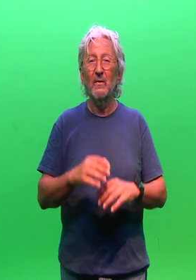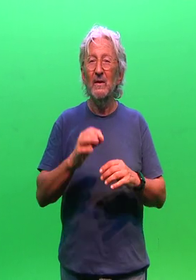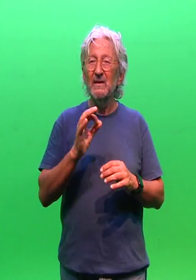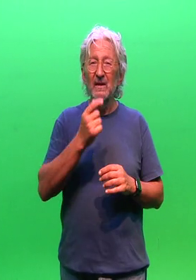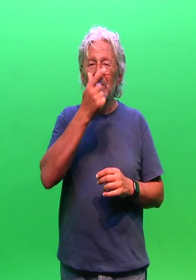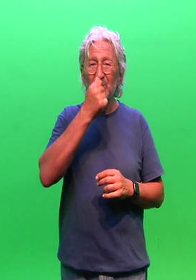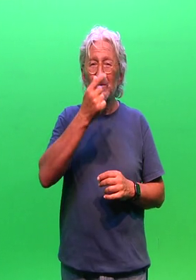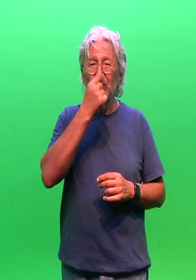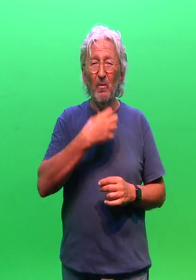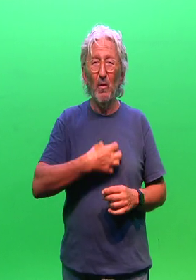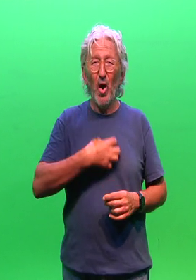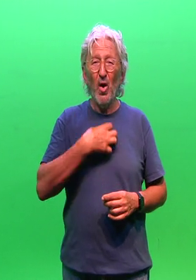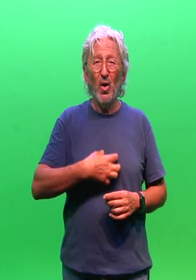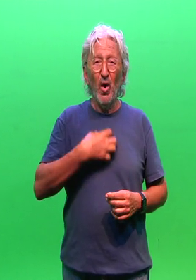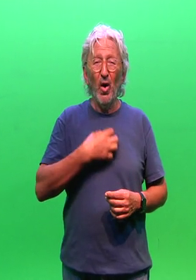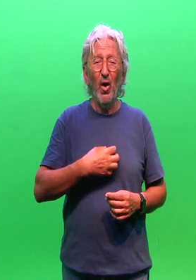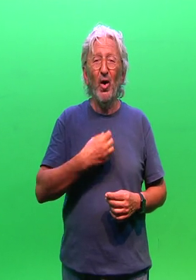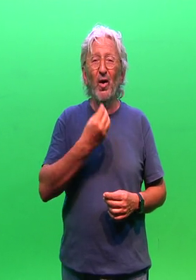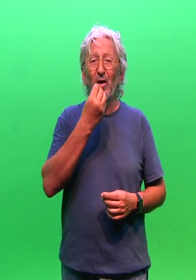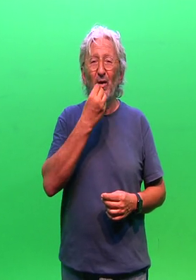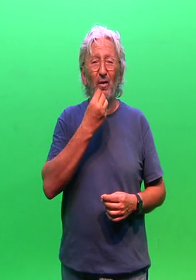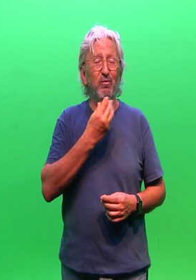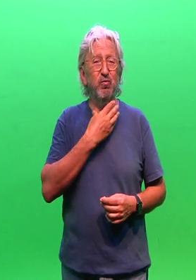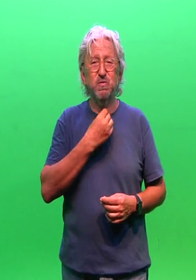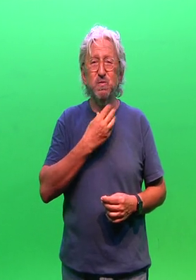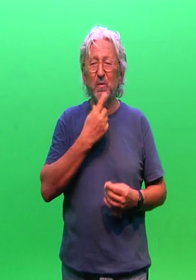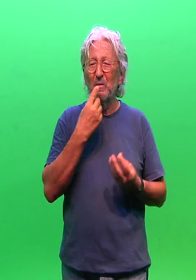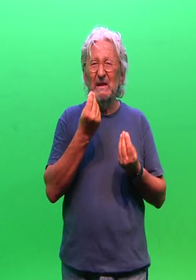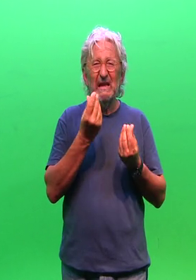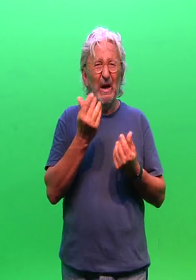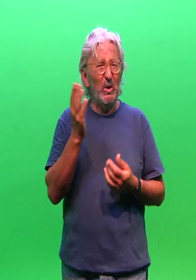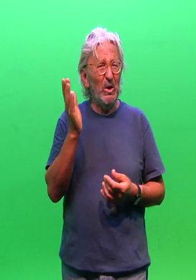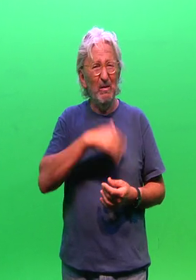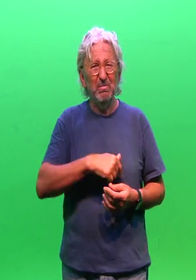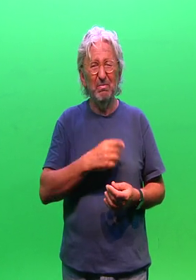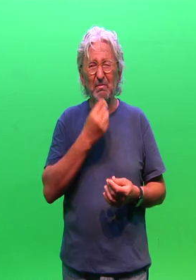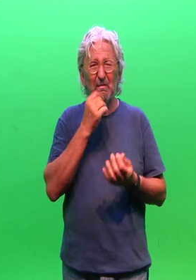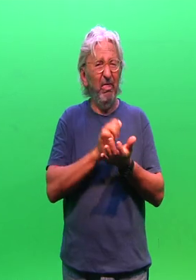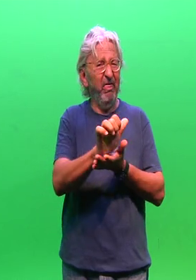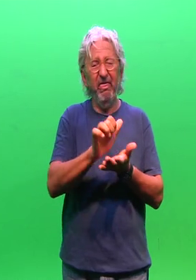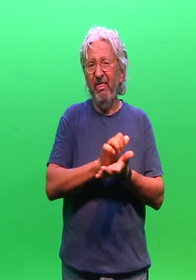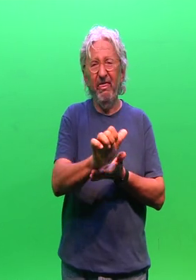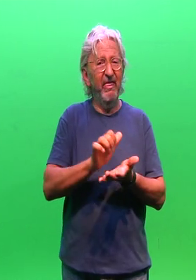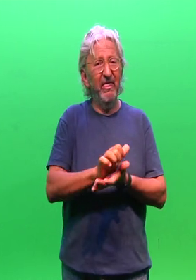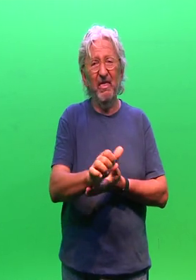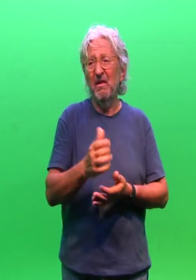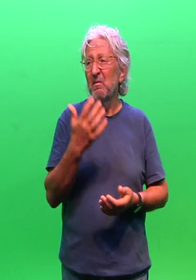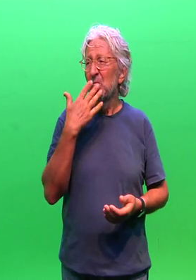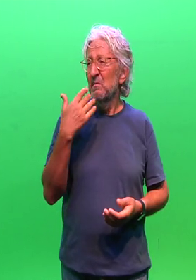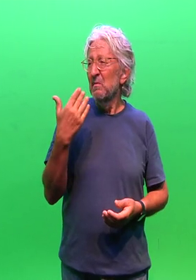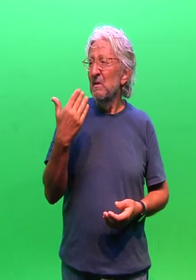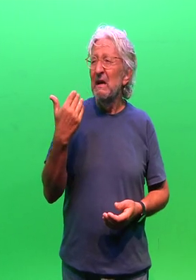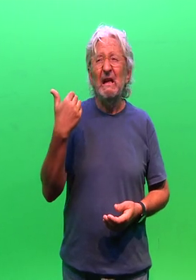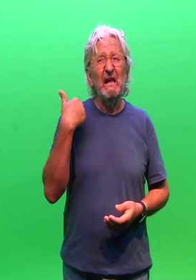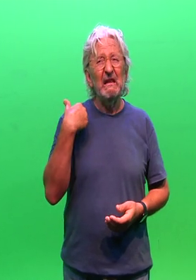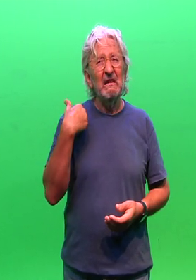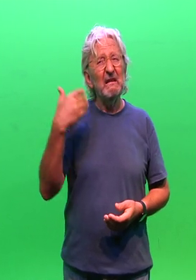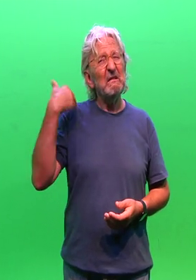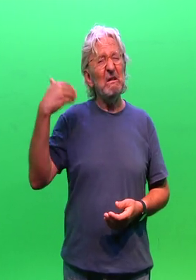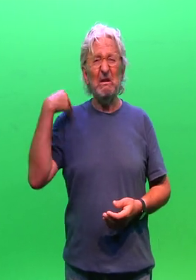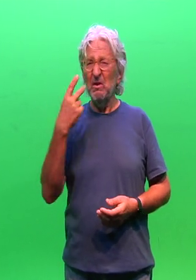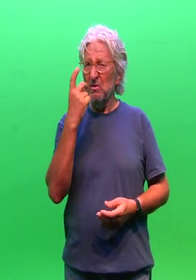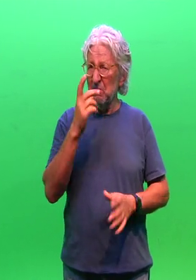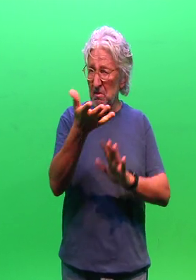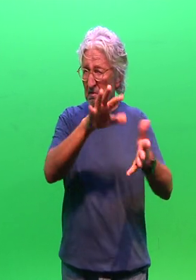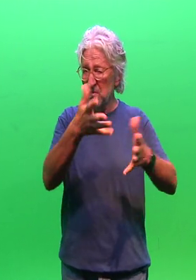Sí, estic constipat i tinc mocs al pit. Em costa menjar perquè no noto els gustos, rebutjo molt el menjar. Vaig començar fa uns dos dies, més o menys.